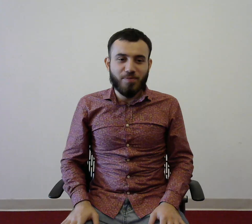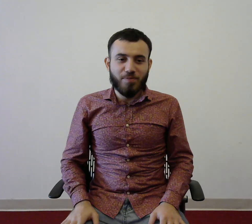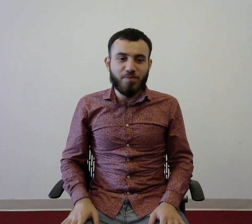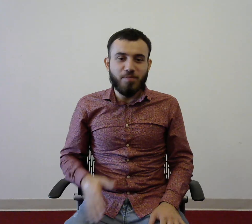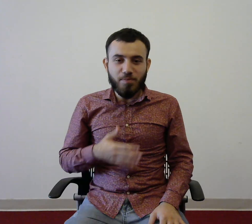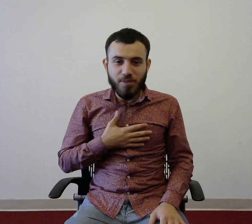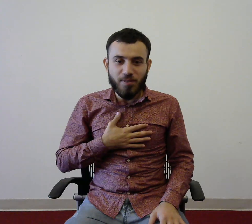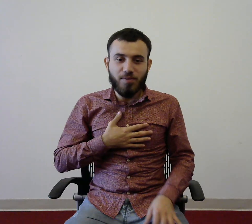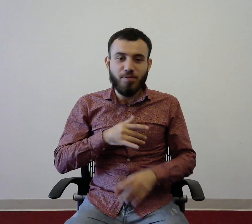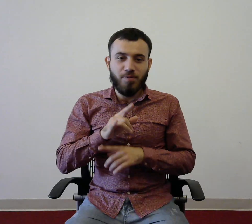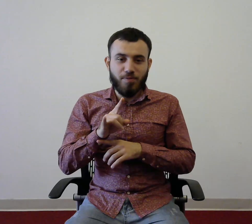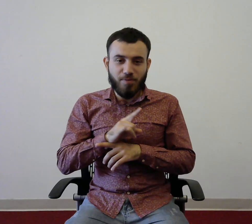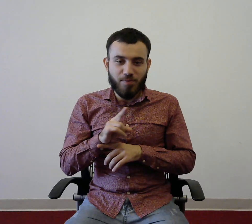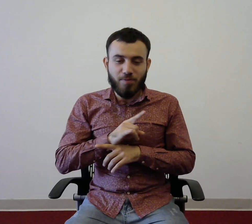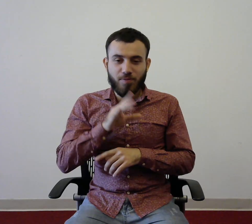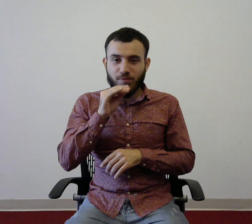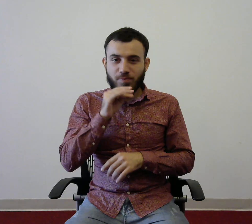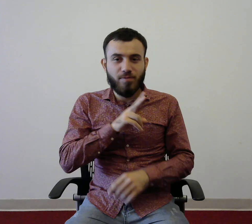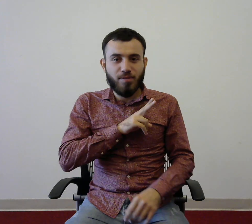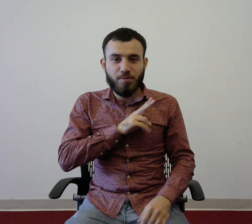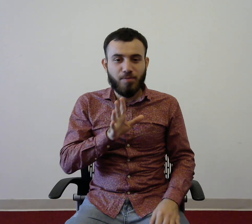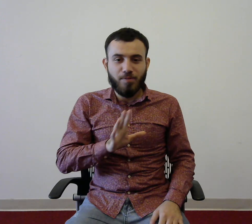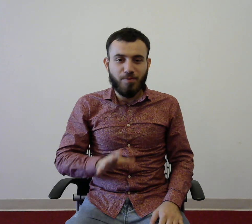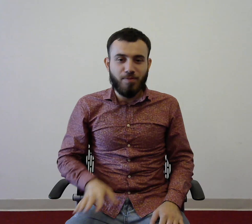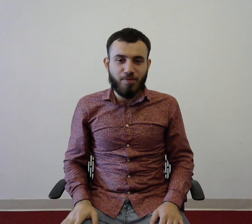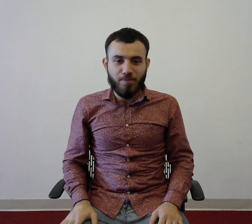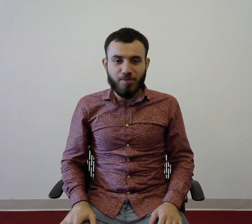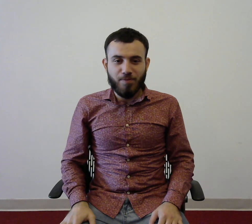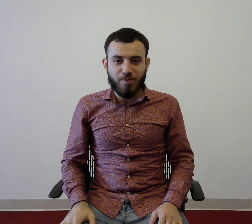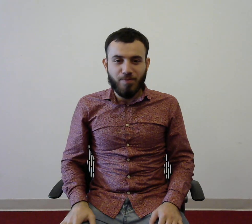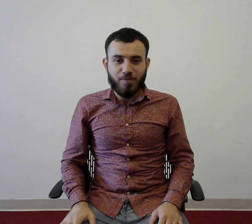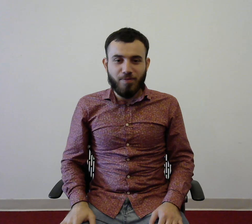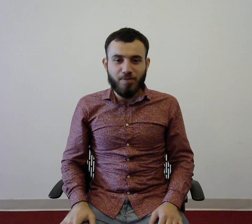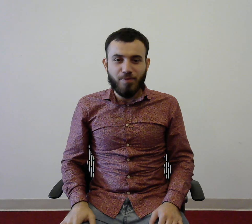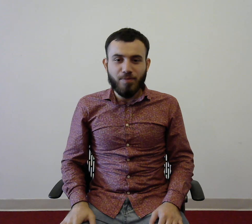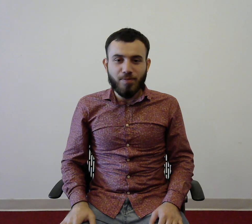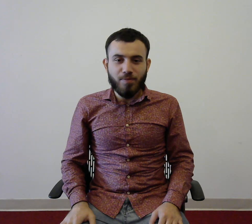Mən yalan danışmağı sevmirəm